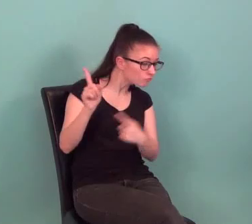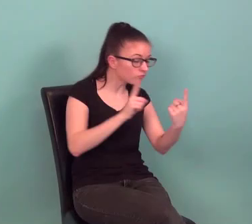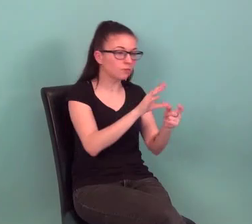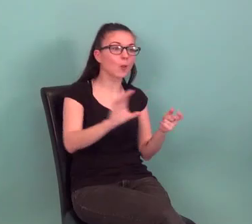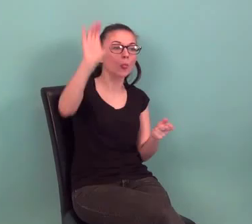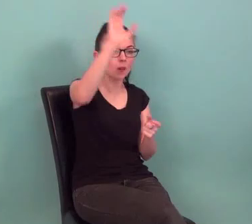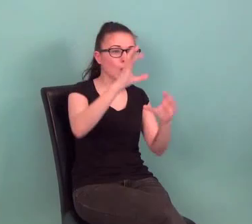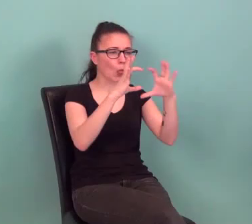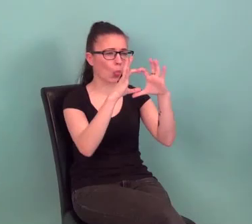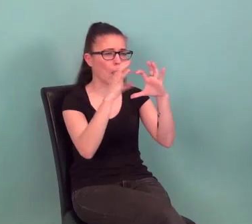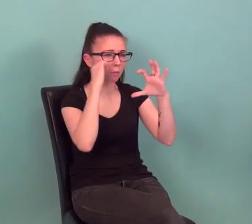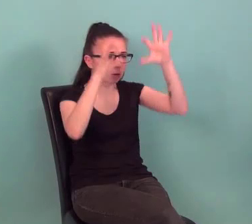Syn stawia ojcu małe jabłko na głowie.